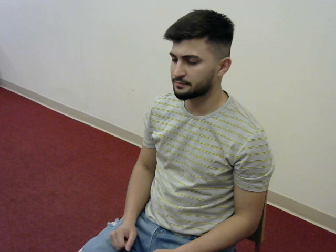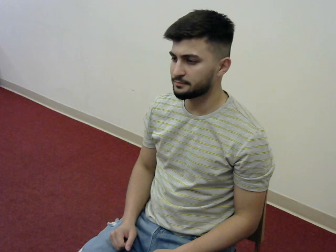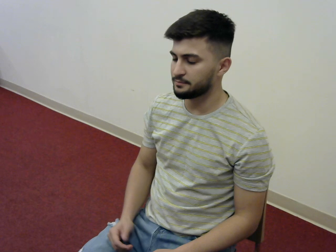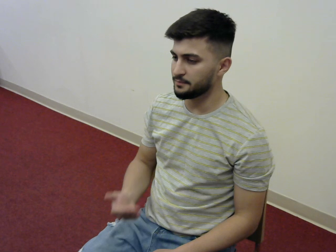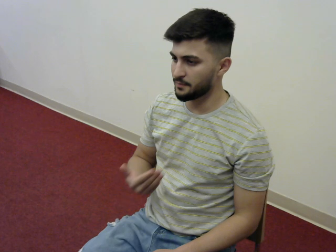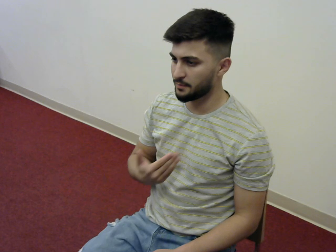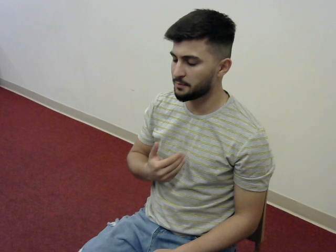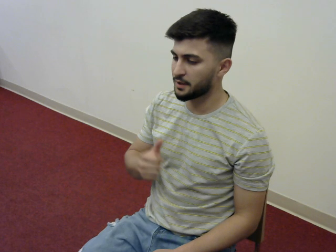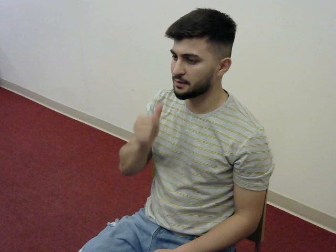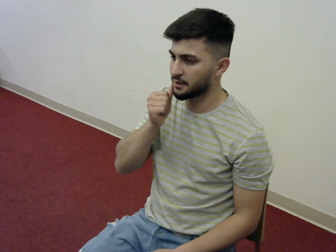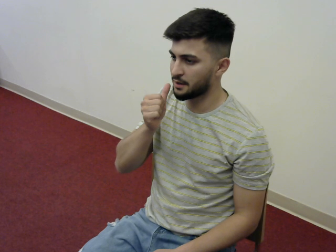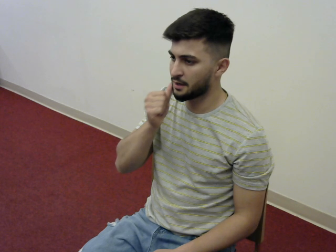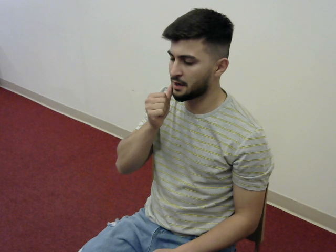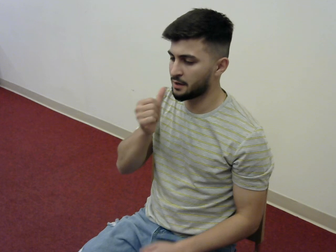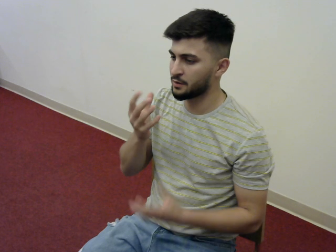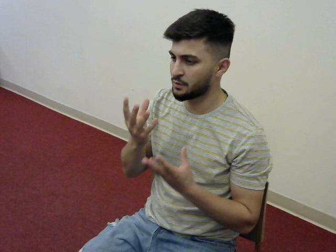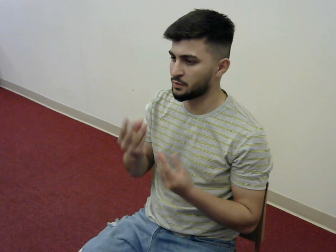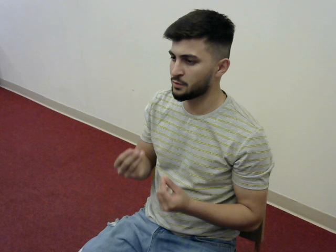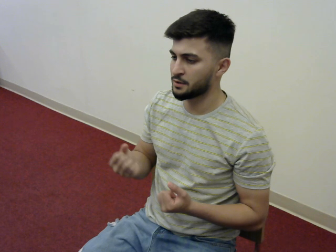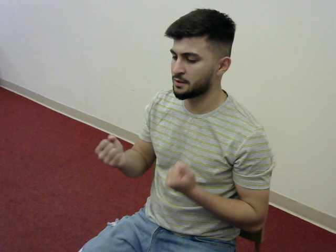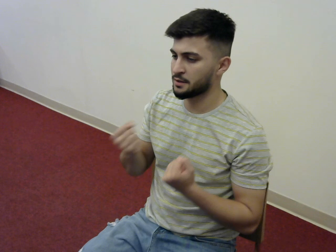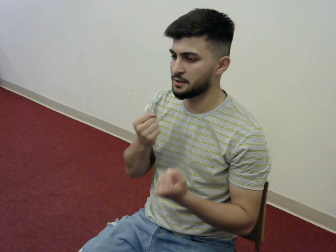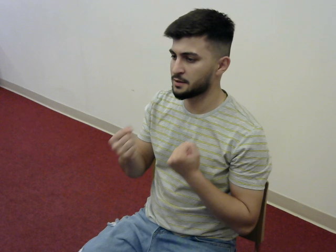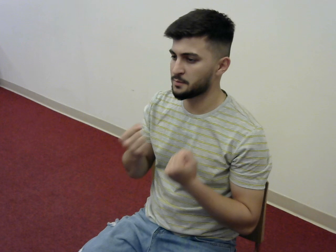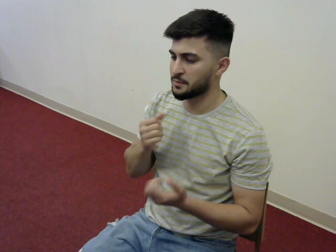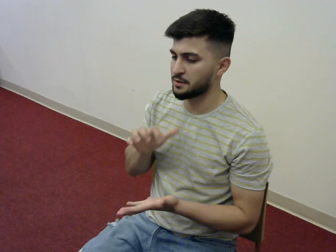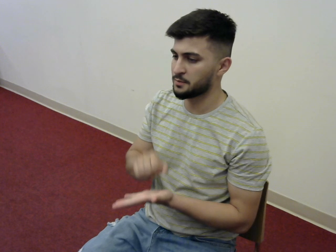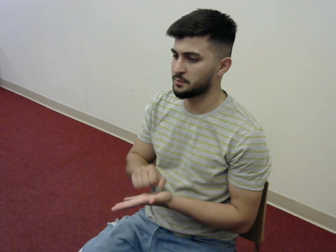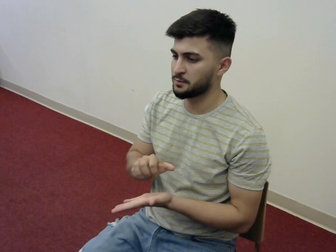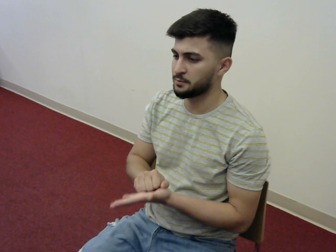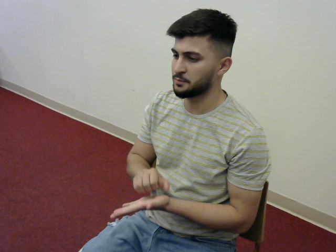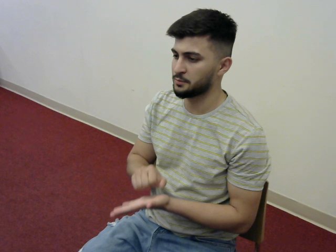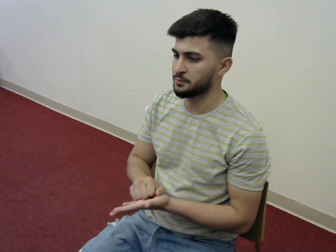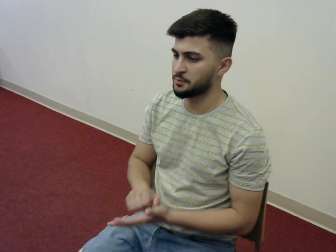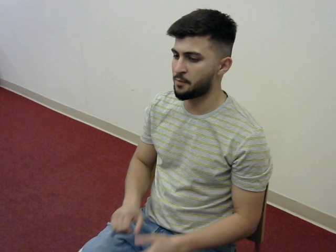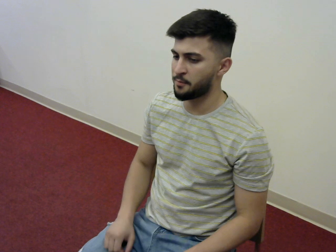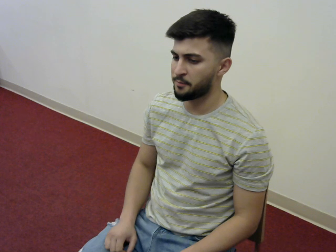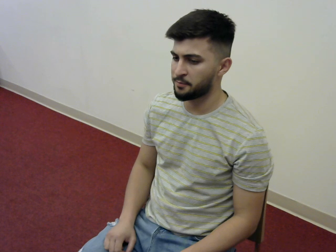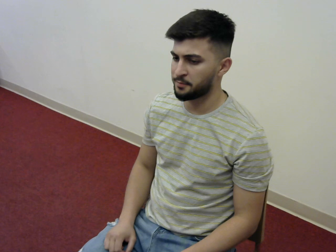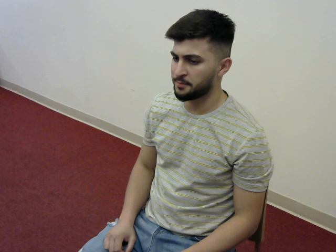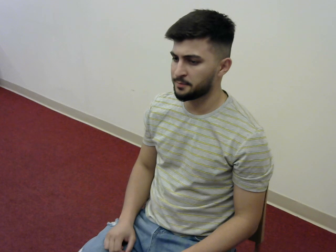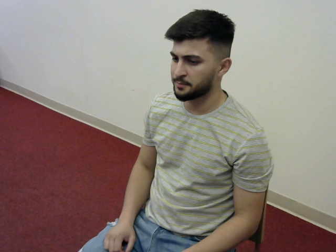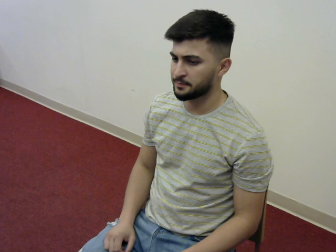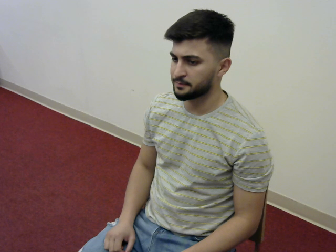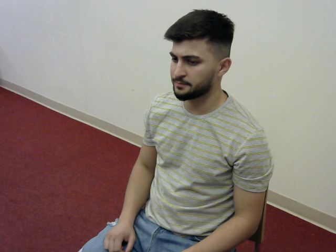Mən hər gün idman edirəm